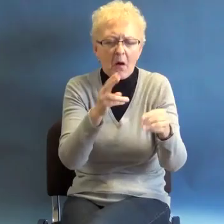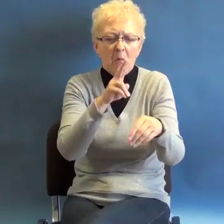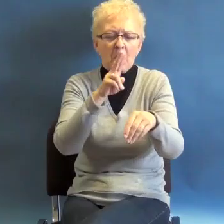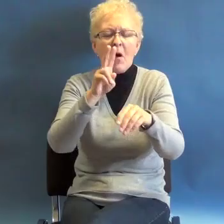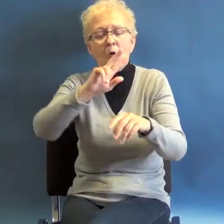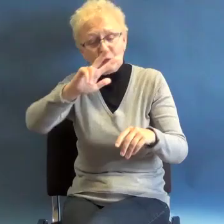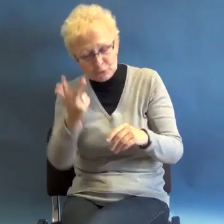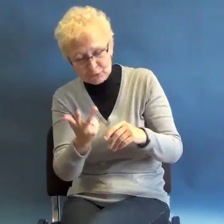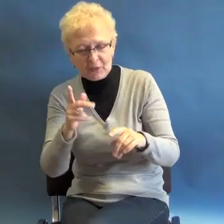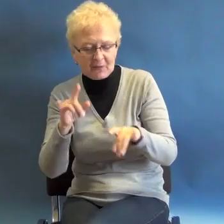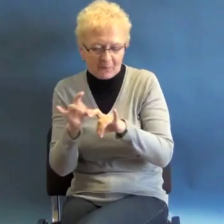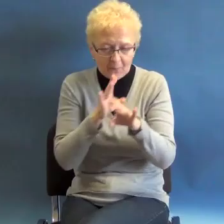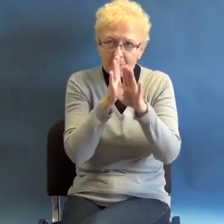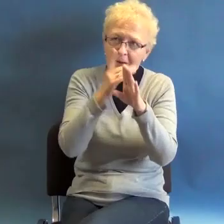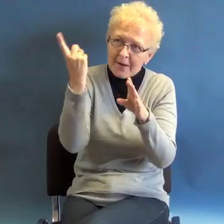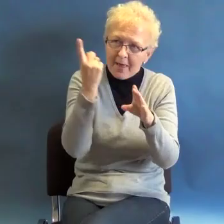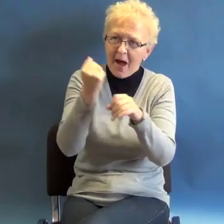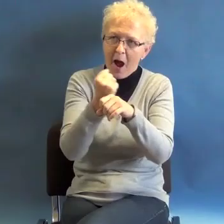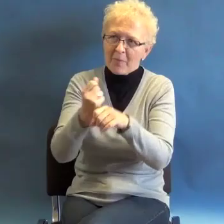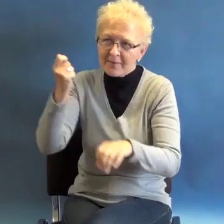Dziecko po raz trzeci biegnie i chce rzucić kamieniem.